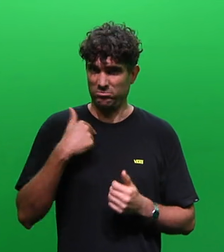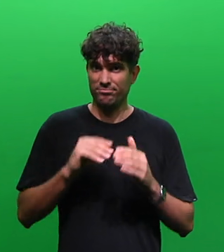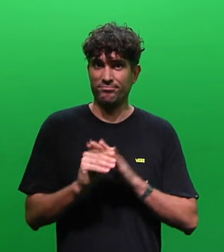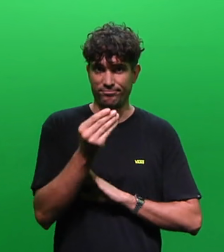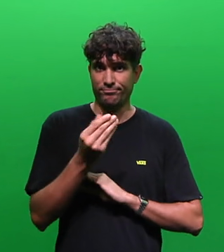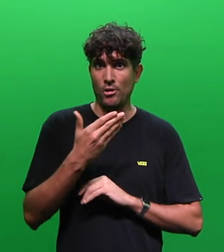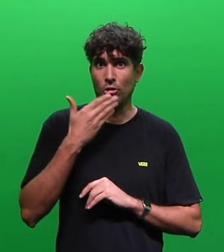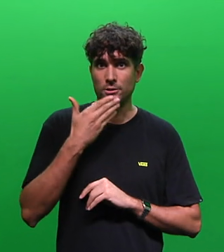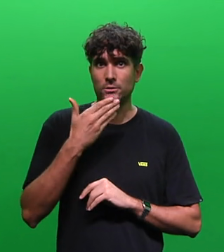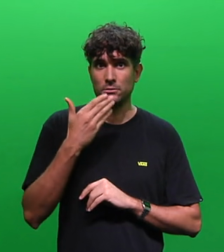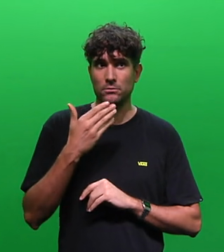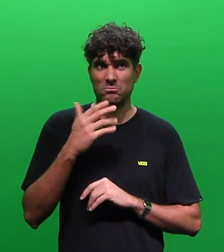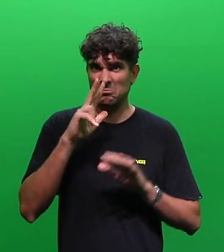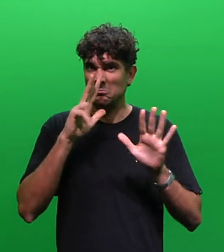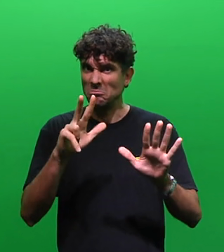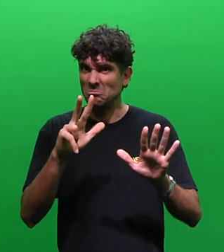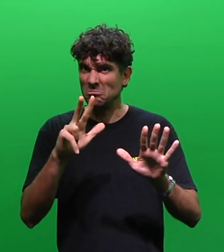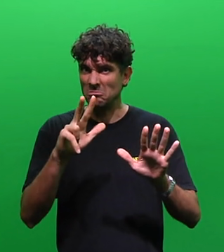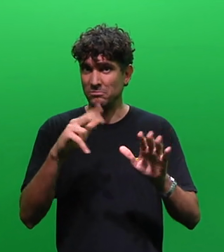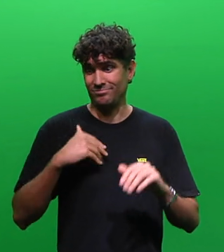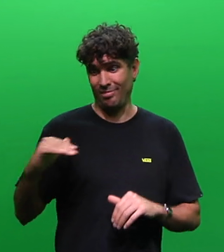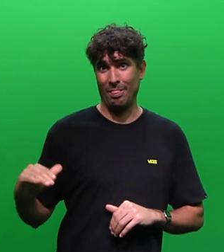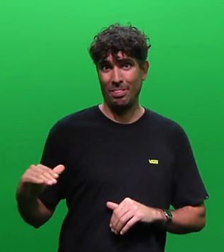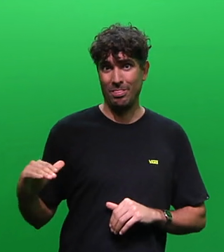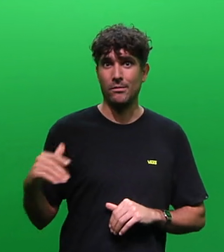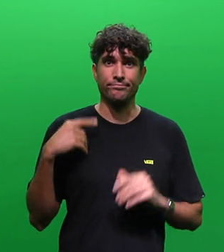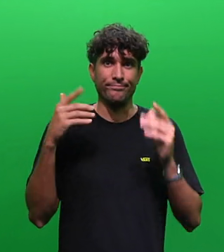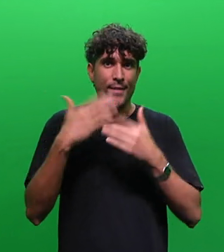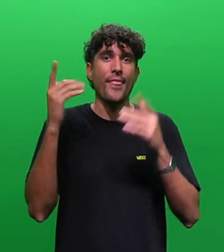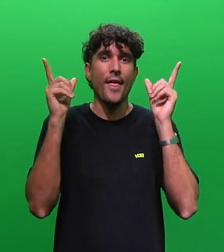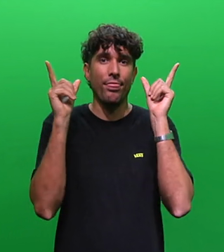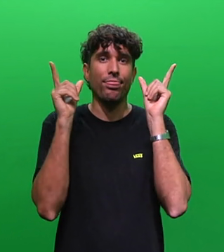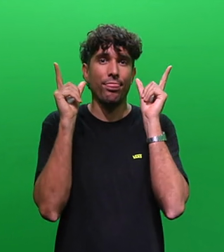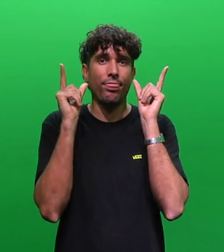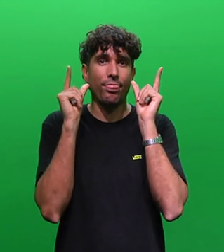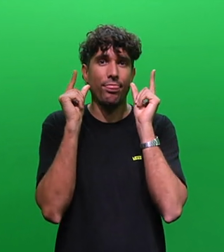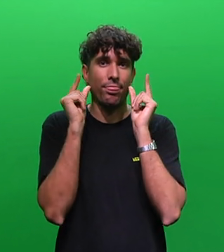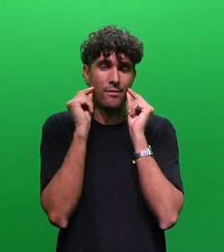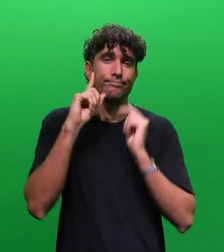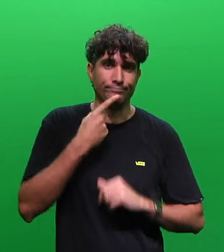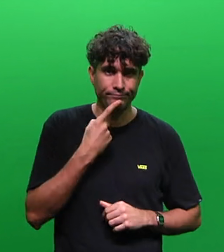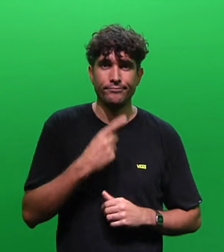Vaig néixer oïdor i als viut anys, quan era petit, vaig començar a perdre audició fins que em vaig quedar sord.